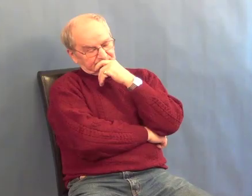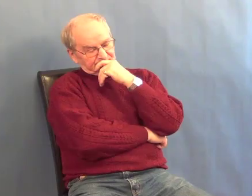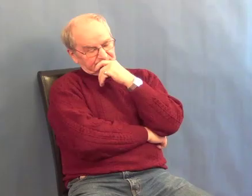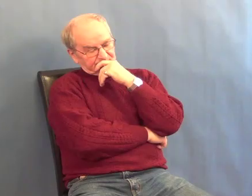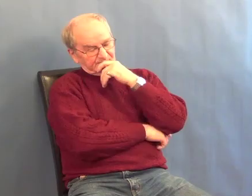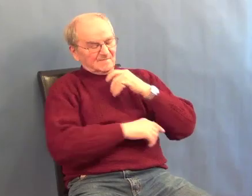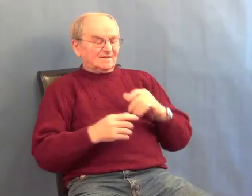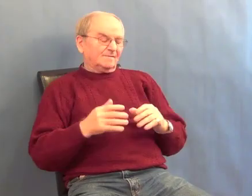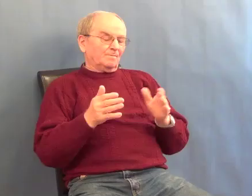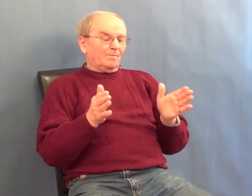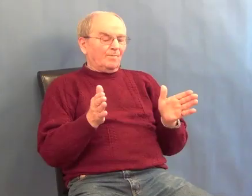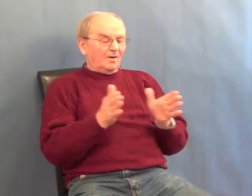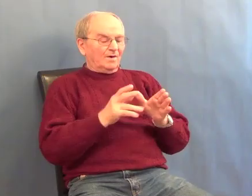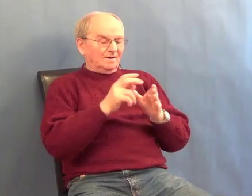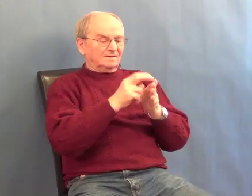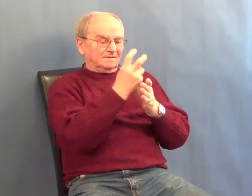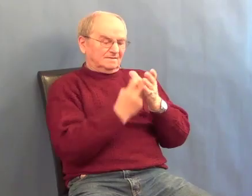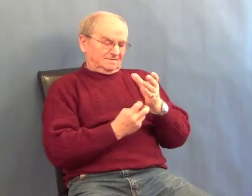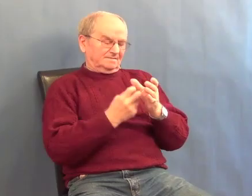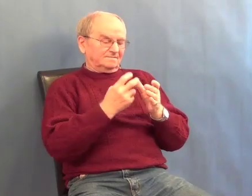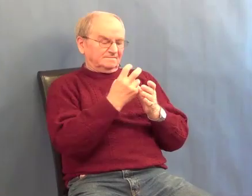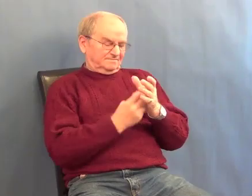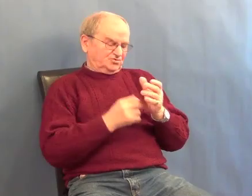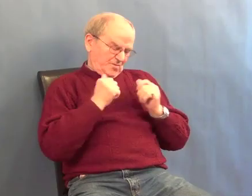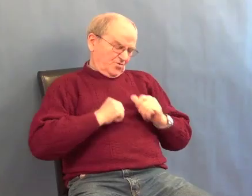Mały ptaszek siedział spokojnie w klatce.